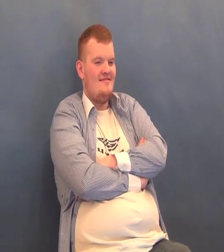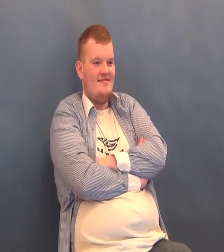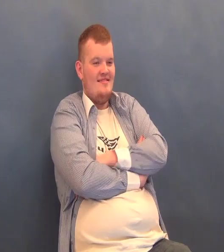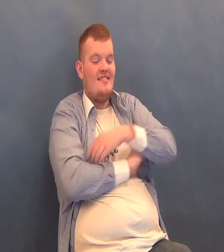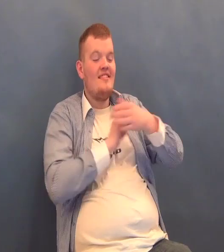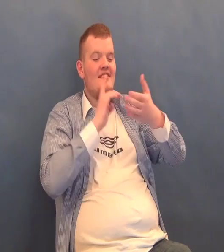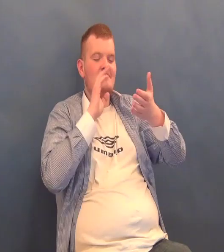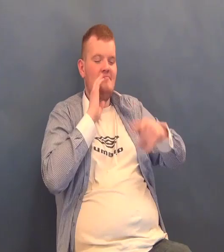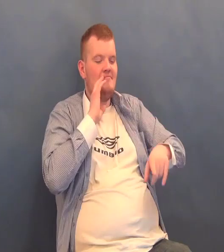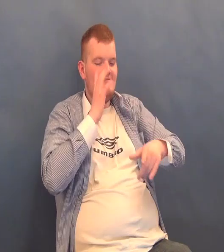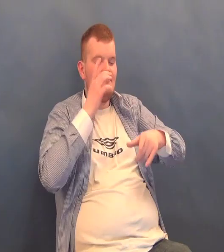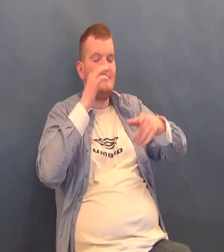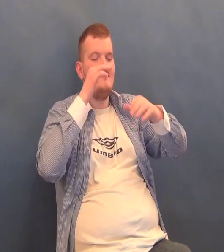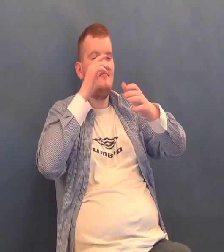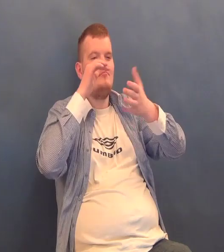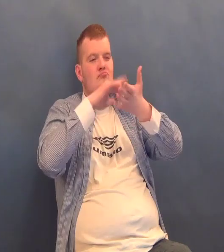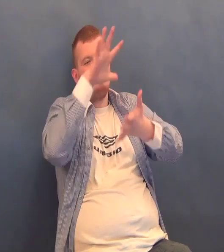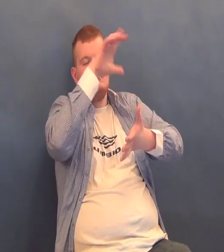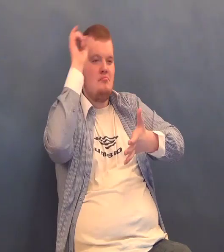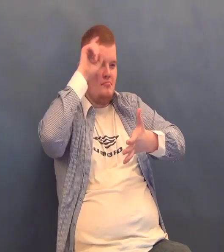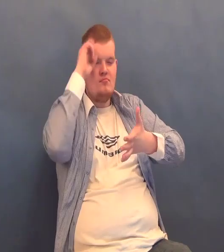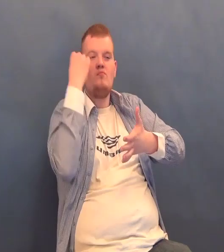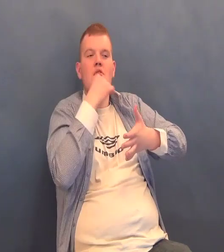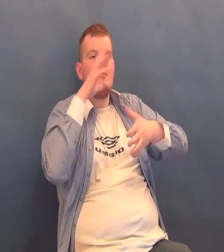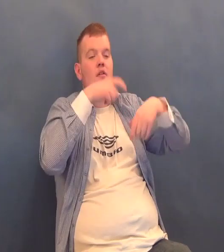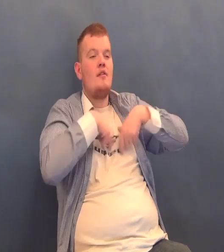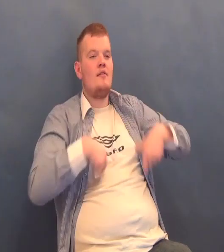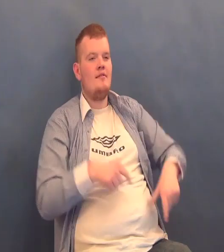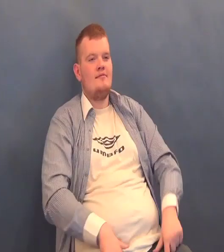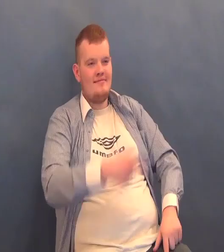To chyba znaczy, że gdzieś w okolicach Niemiec, gdzieś nad morzem, jest zakaz noszenia stroju kąpielowego.